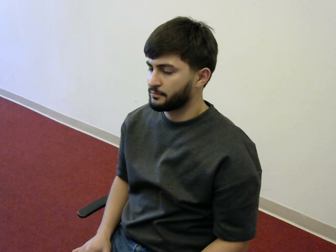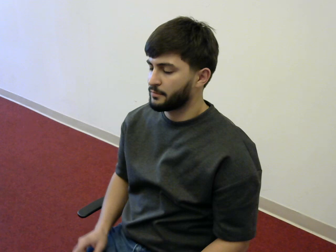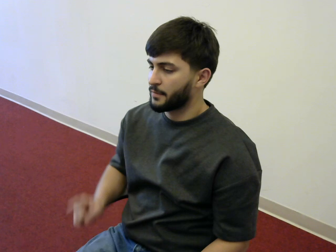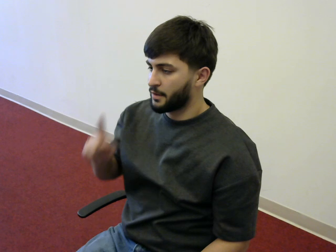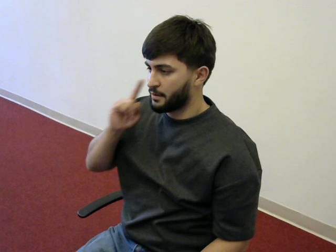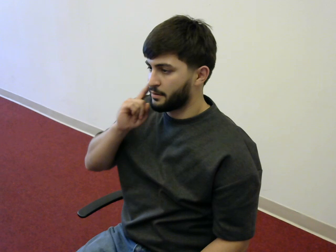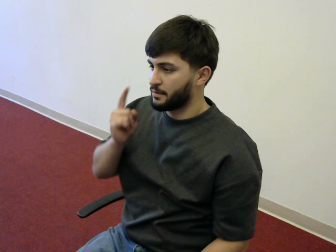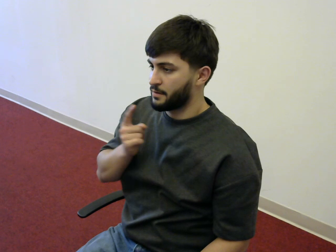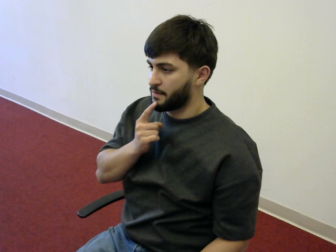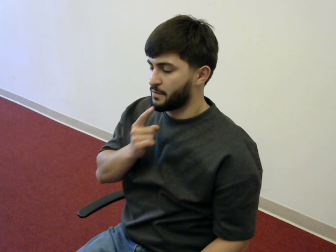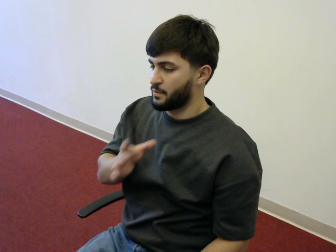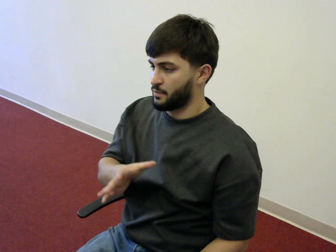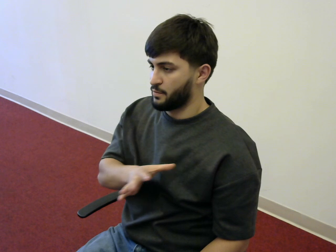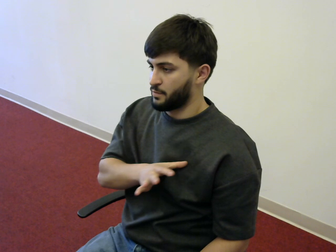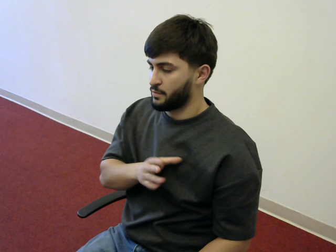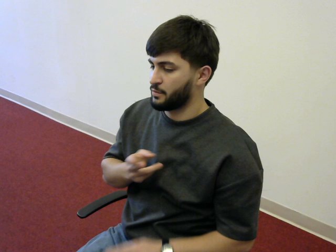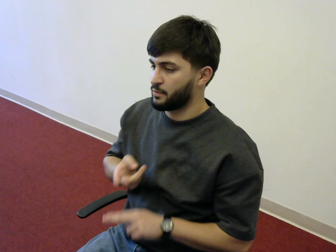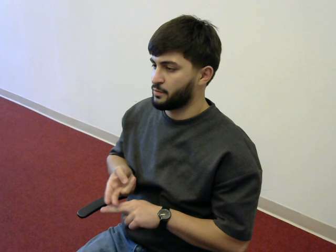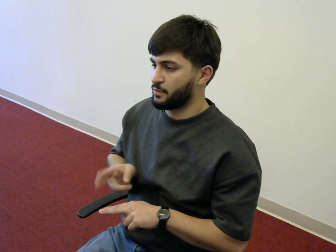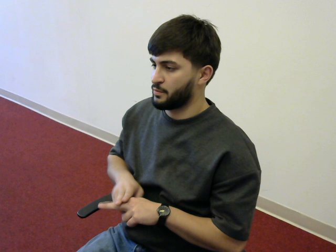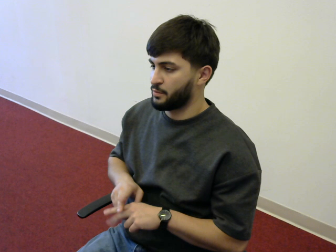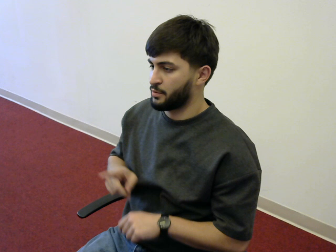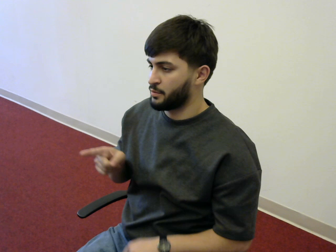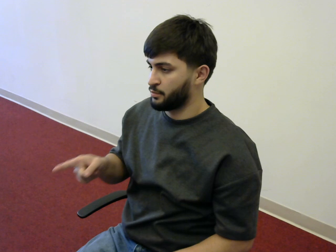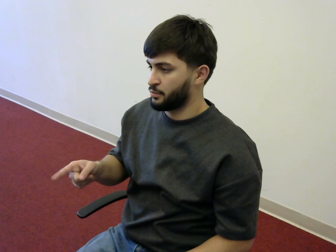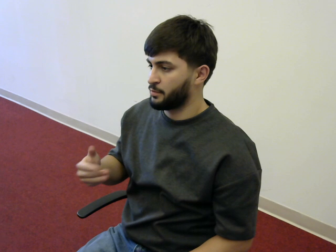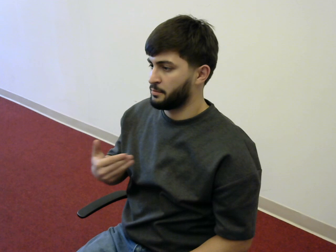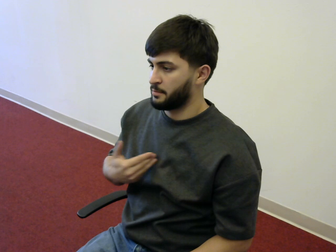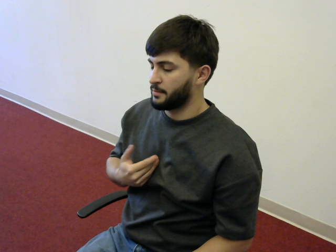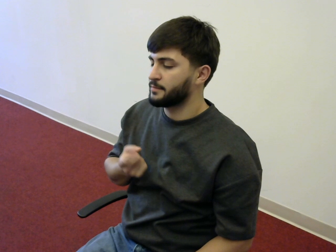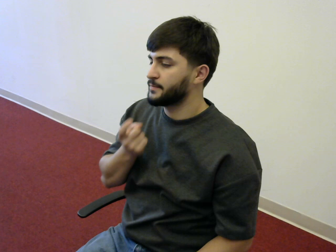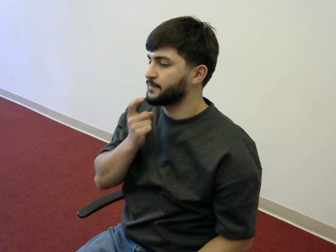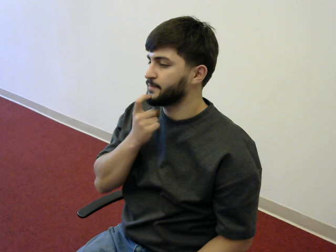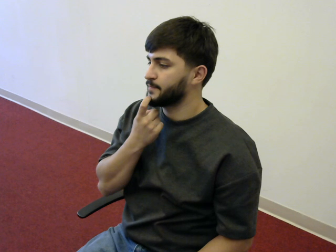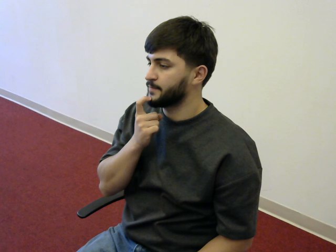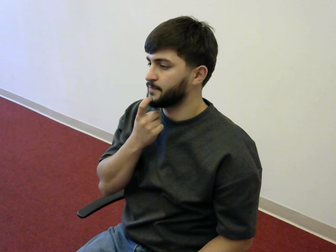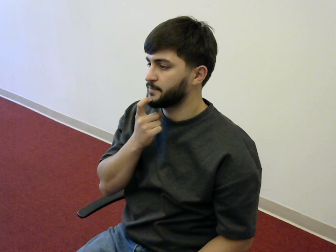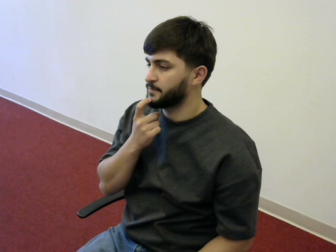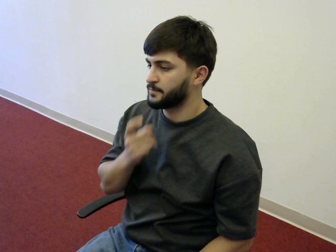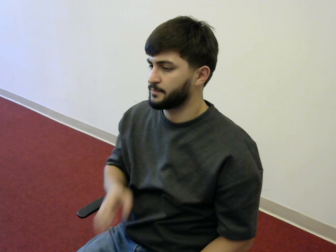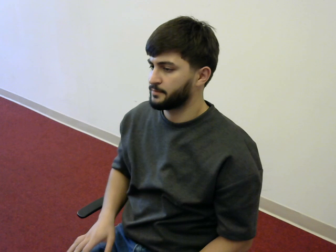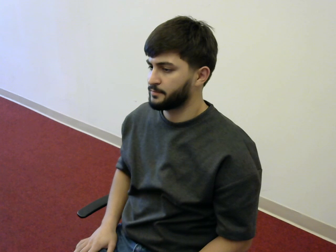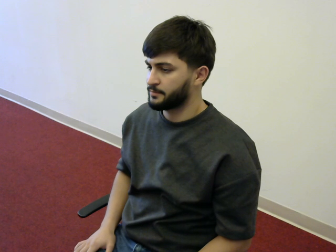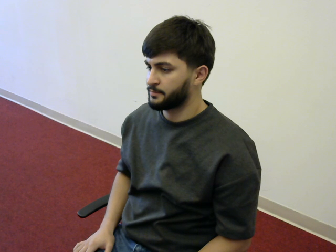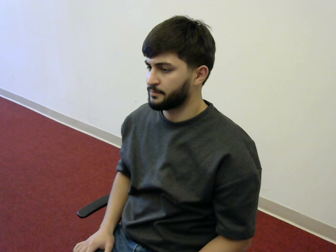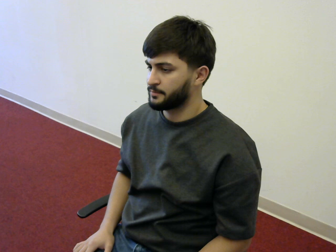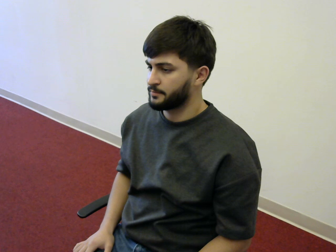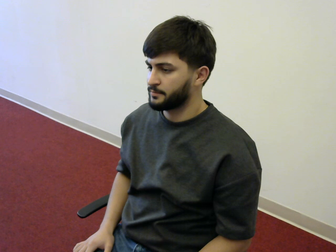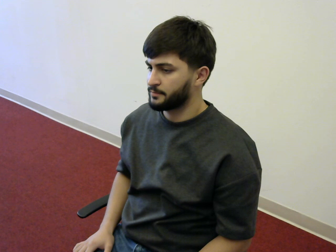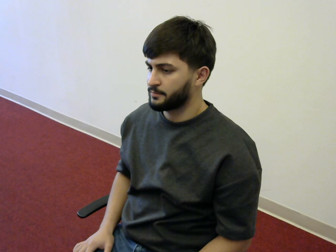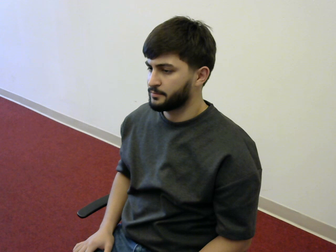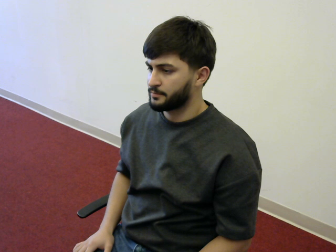Eşitmə məhdudiyyəti olduğuna görə bu mənə çətindir